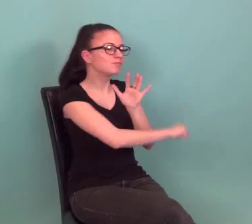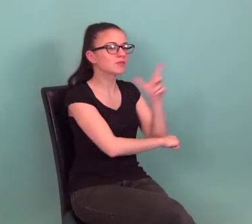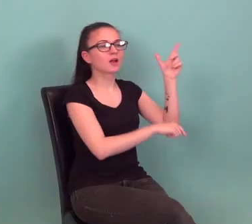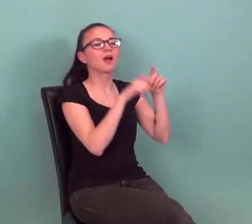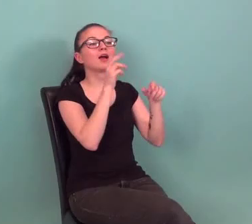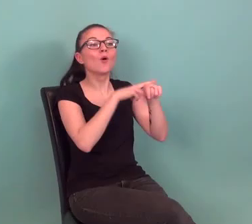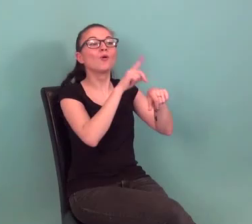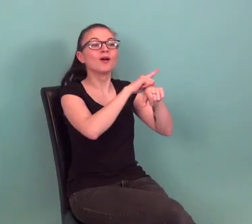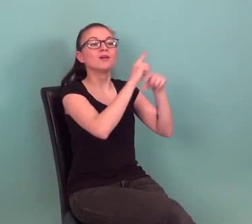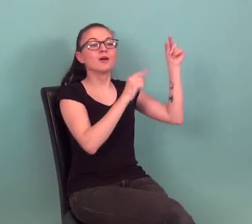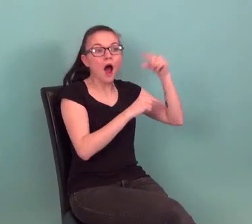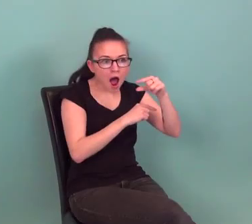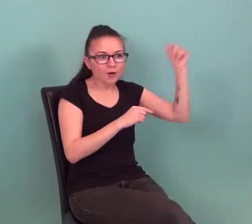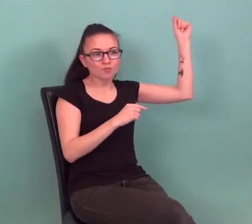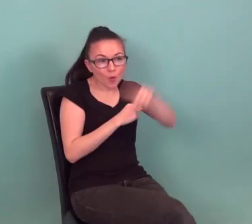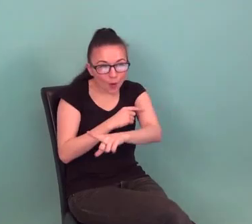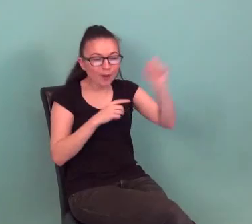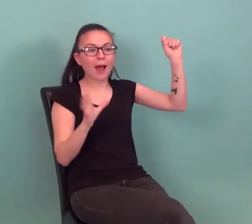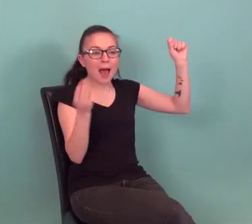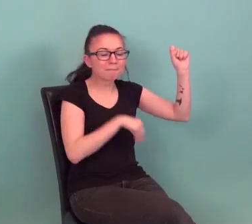Zegar wybija pełną godzinę i kukułka wyskakuje z niego zjadając jabłko.